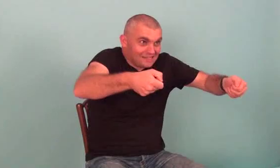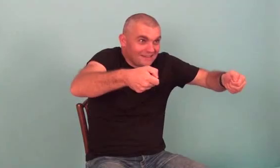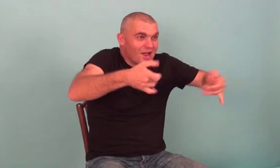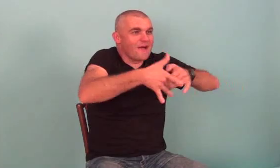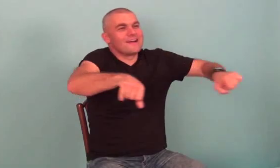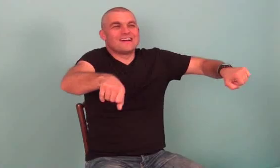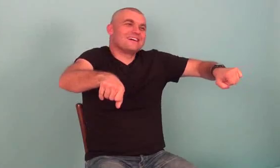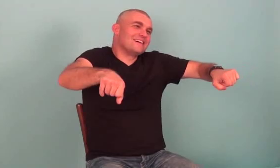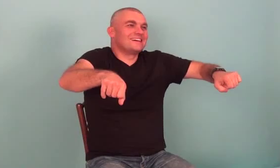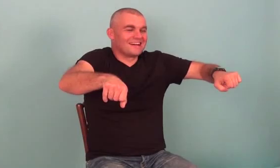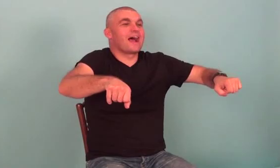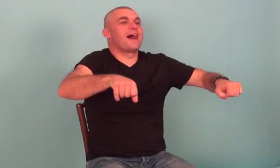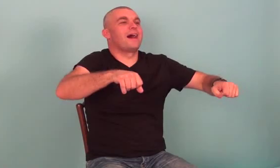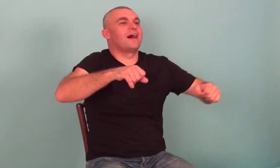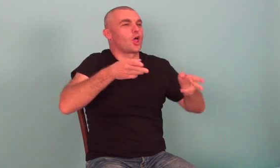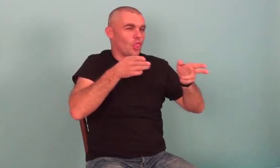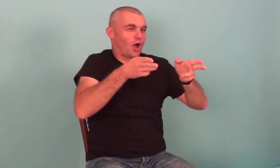Jedzie drogą.